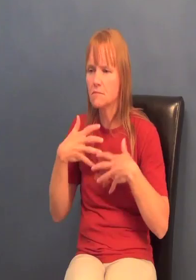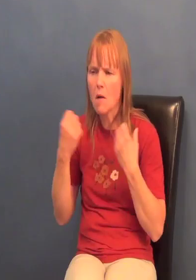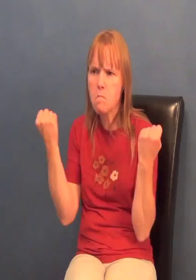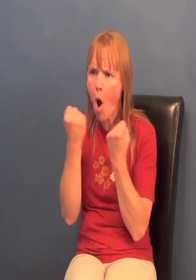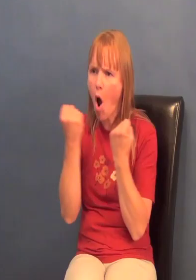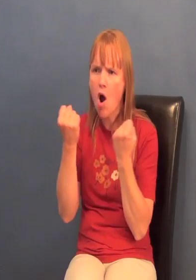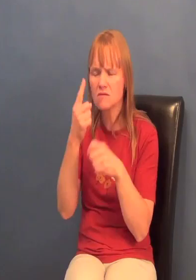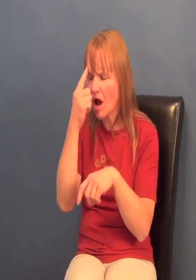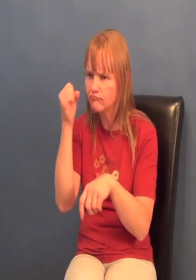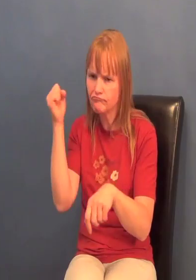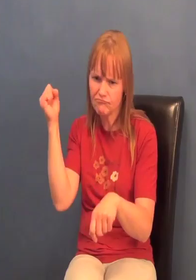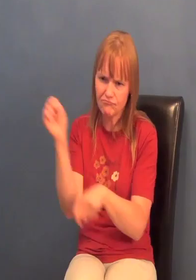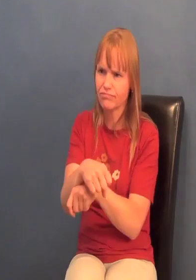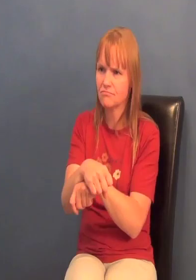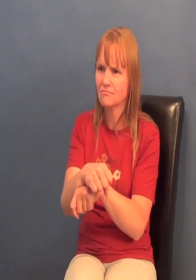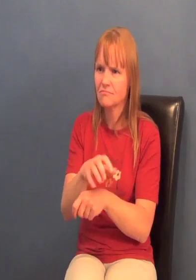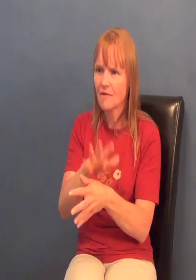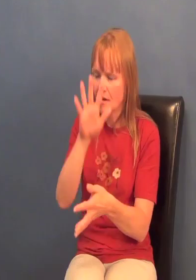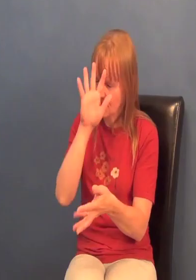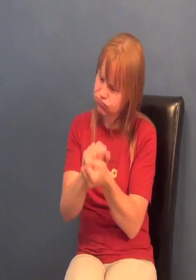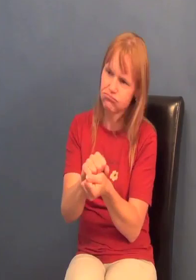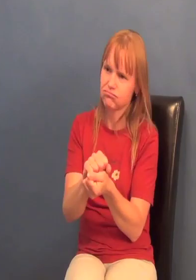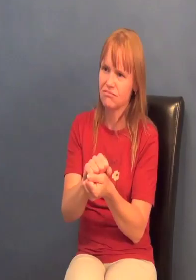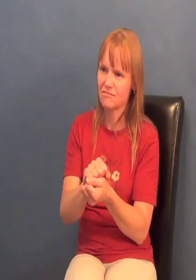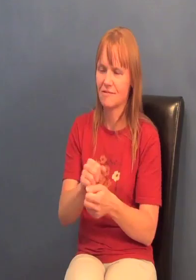Mocno zasypia.